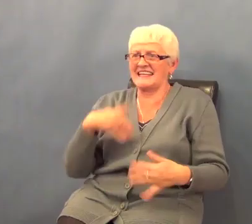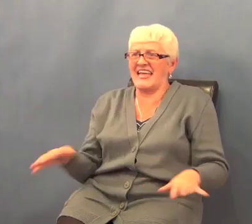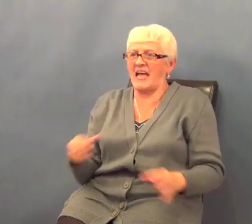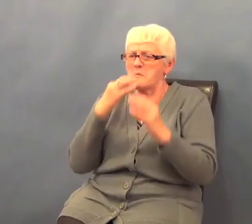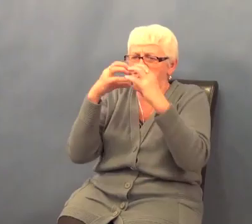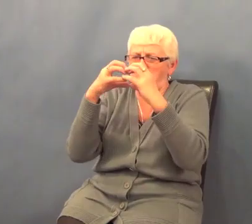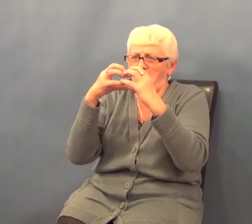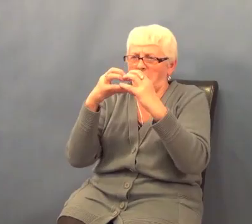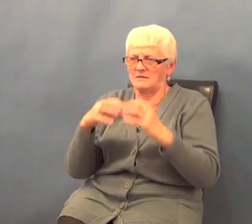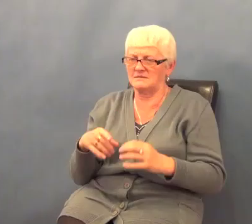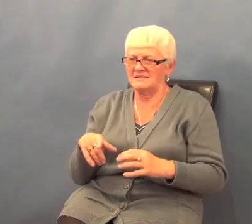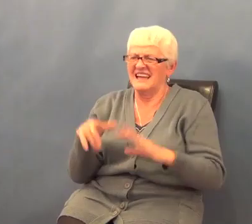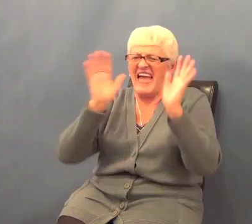Nie chce tego, bo to coś jest bardzo małe.